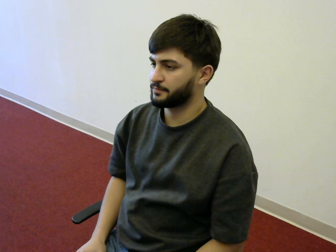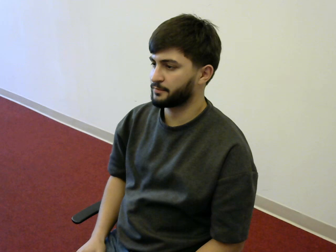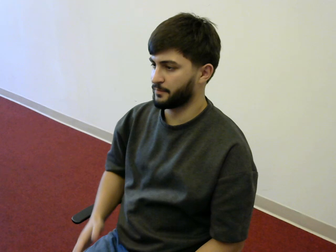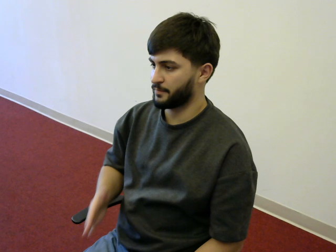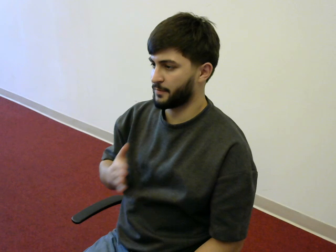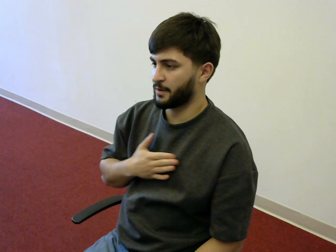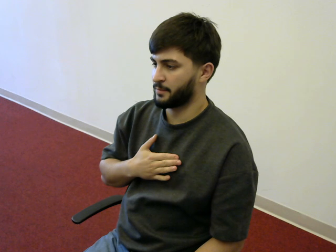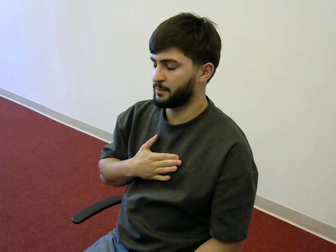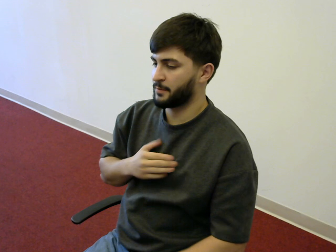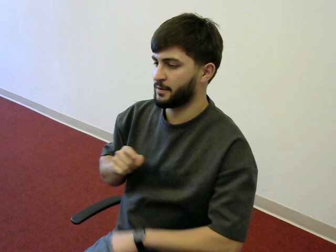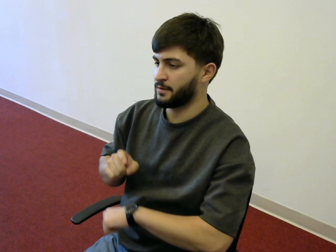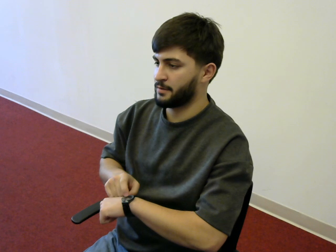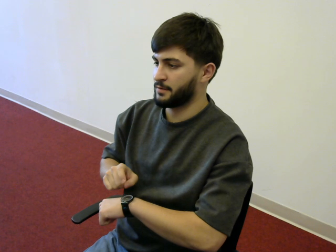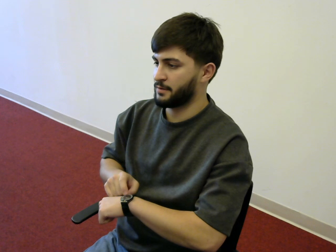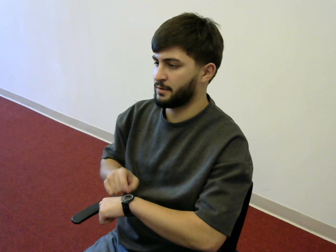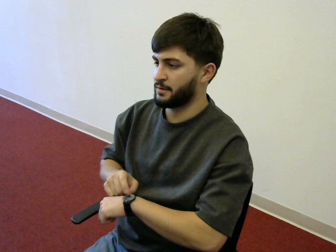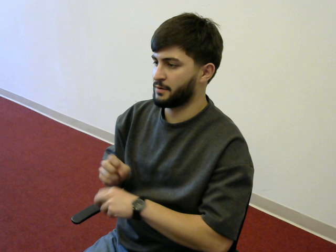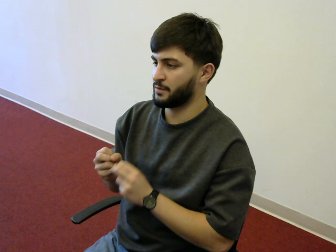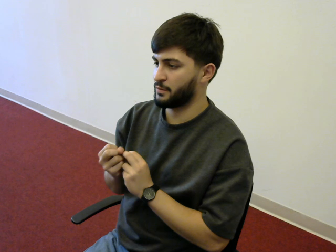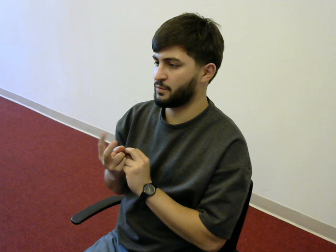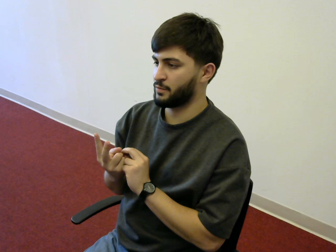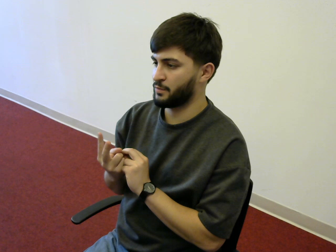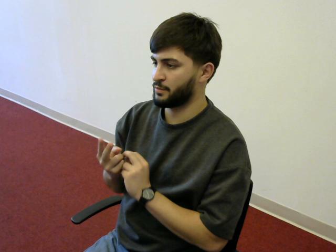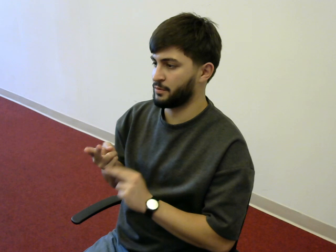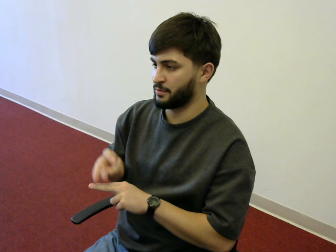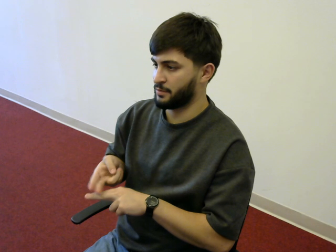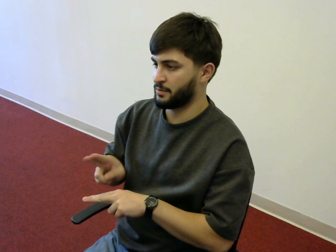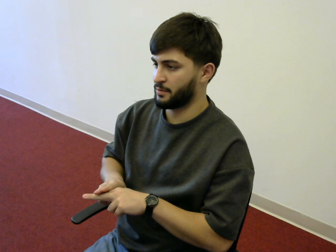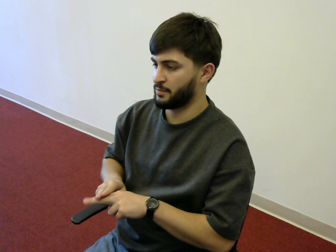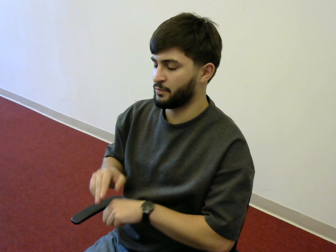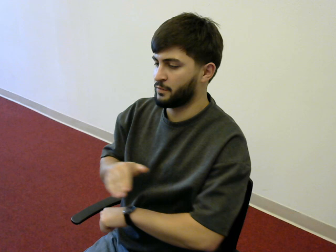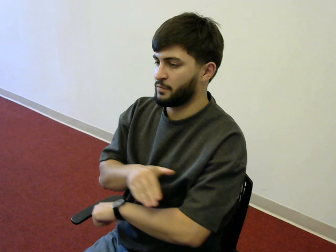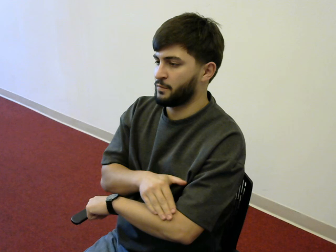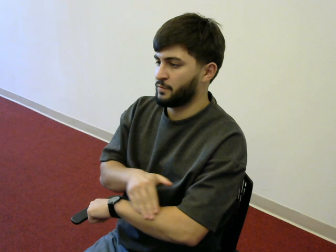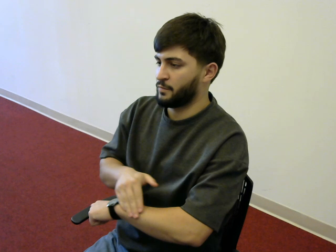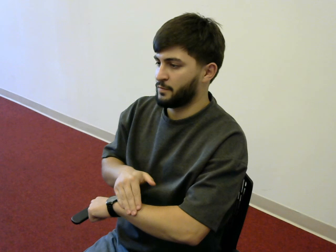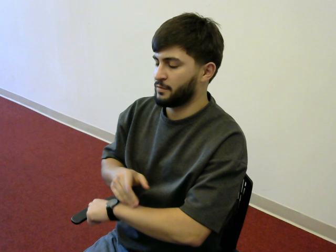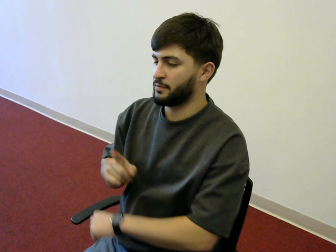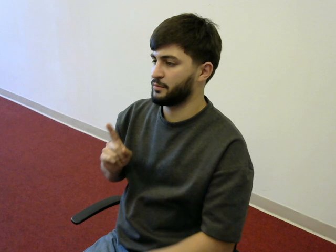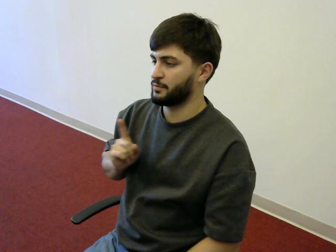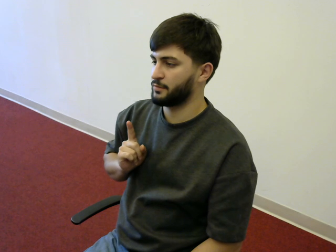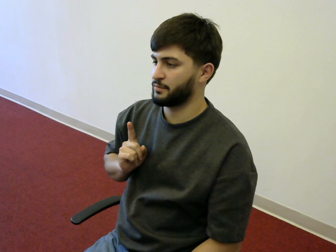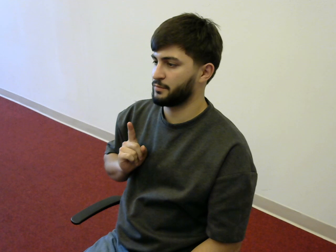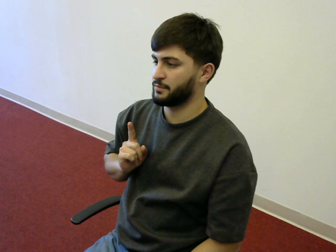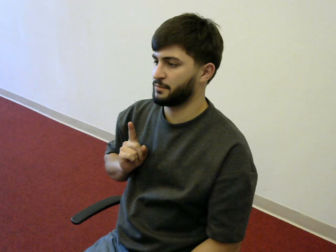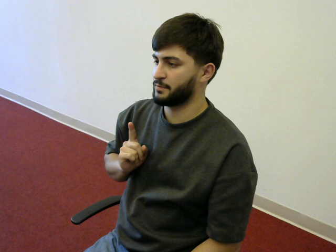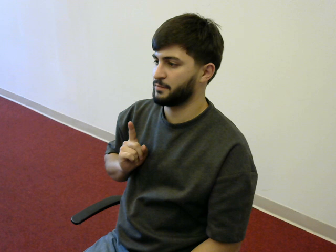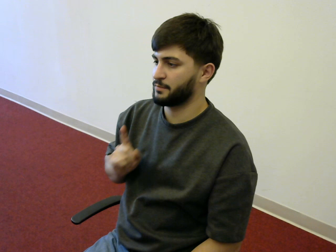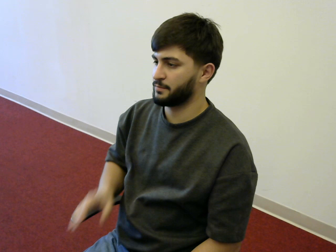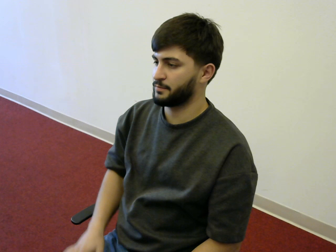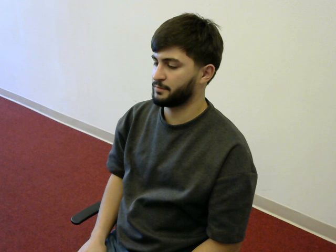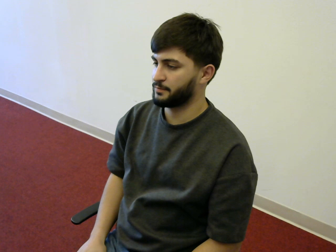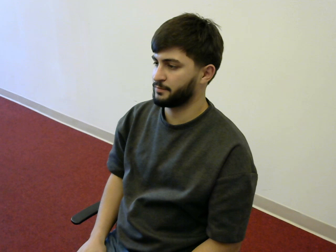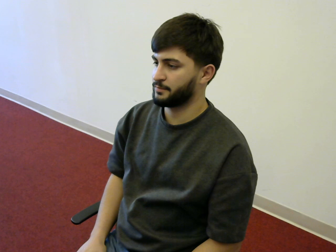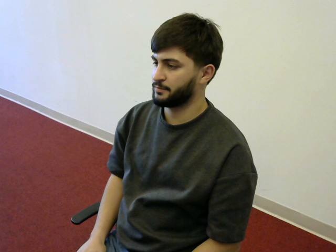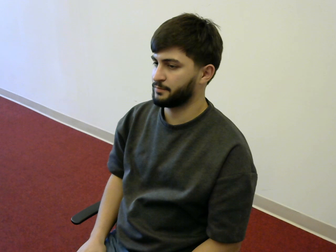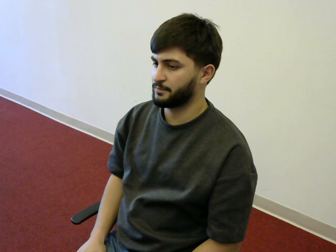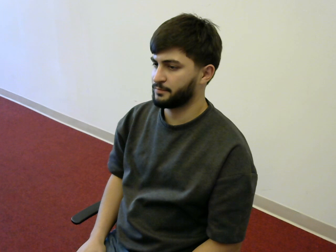Mən saat 12-də bu ünvanda olmalıyam